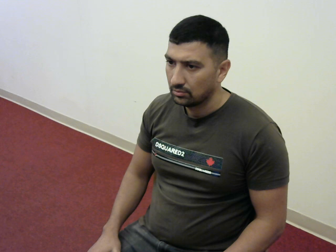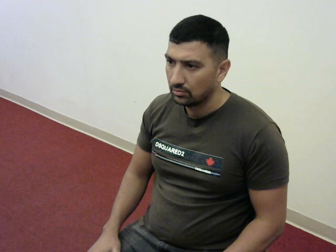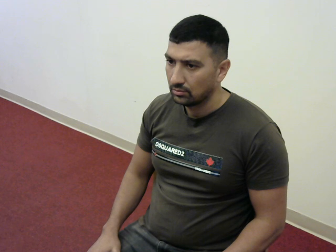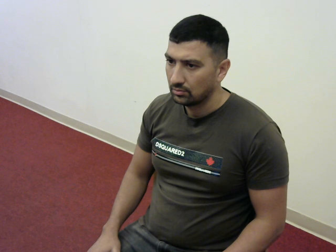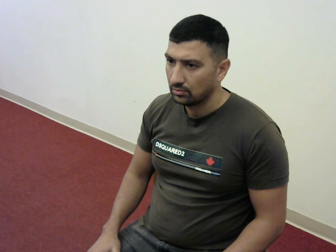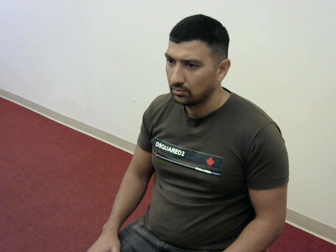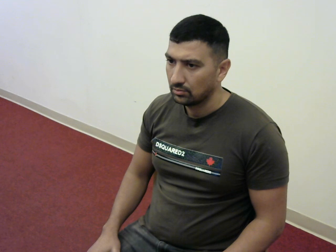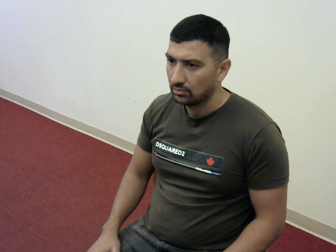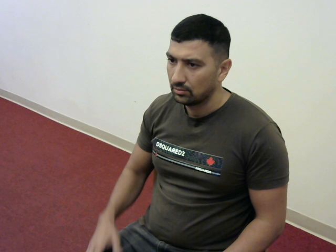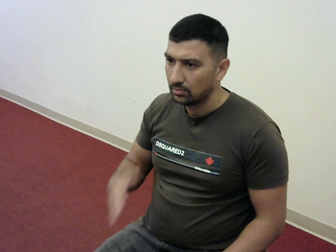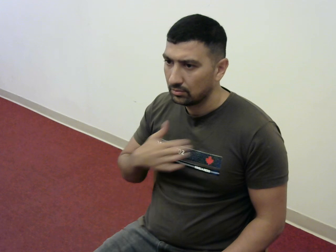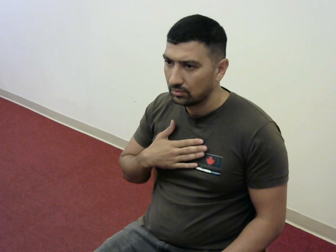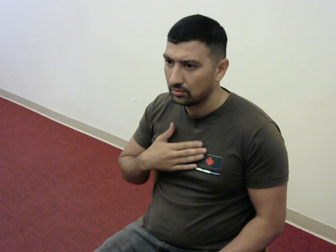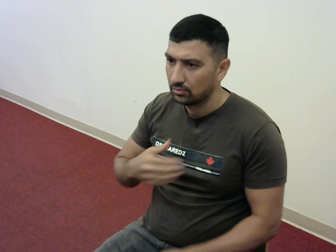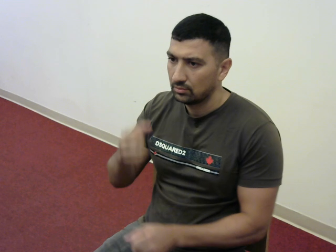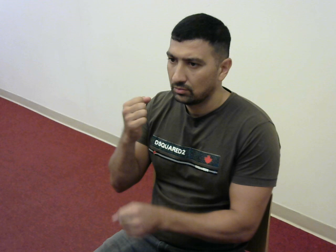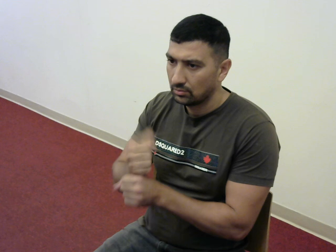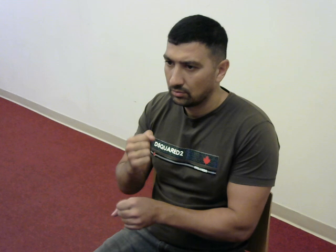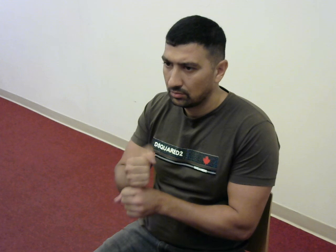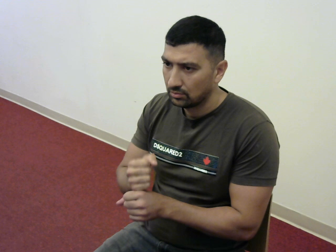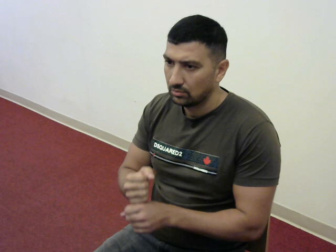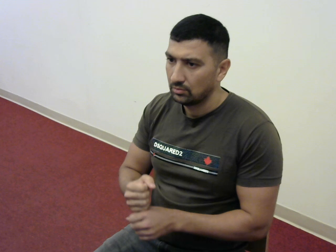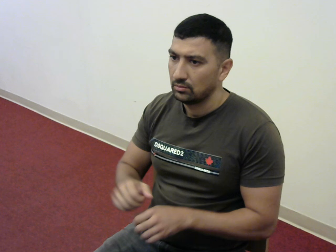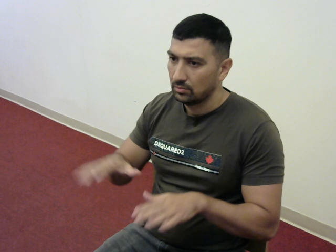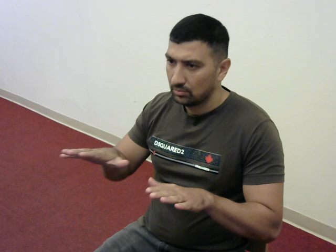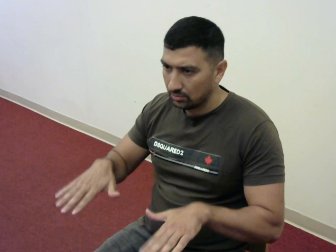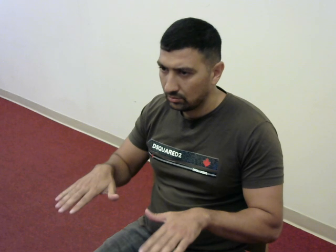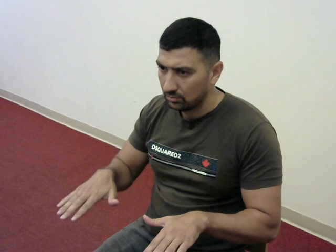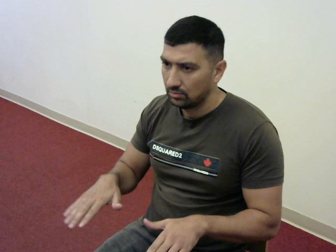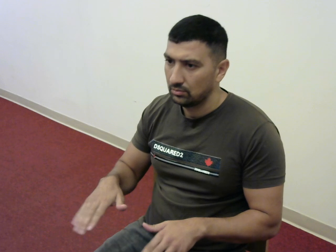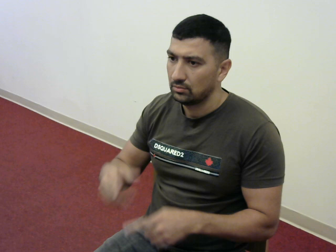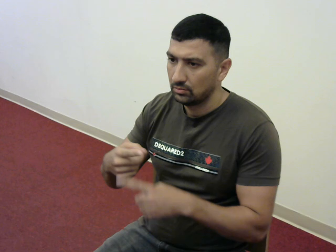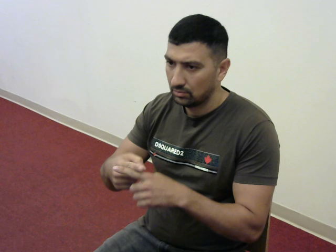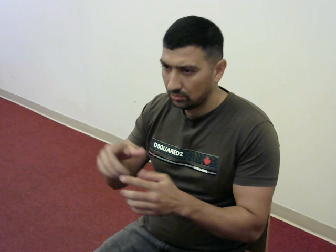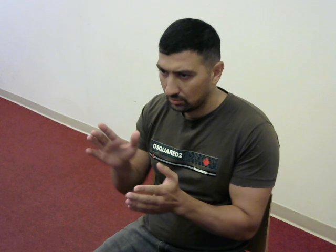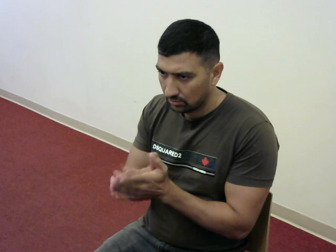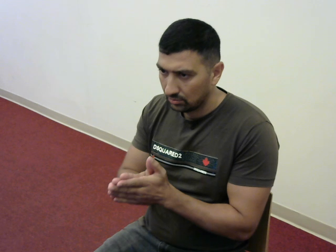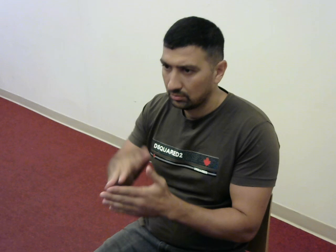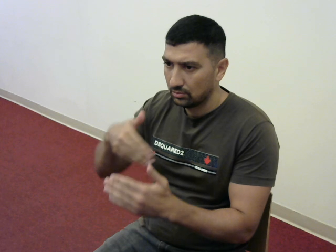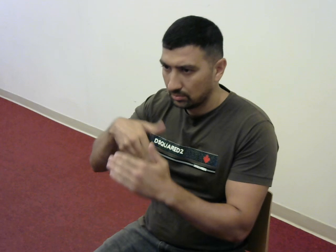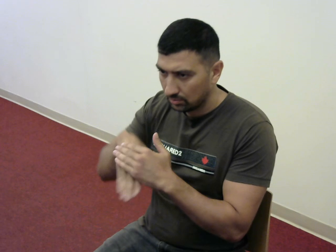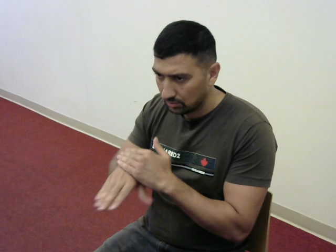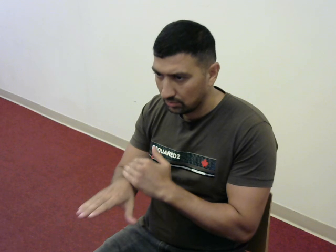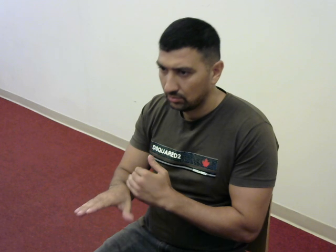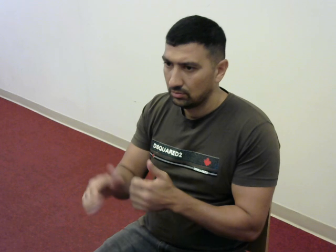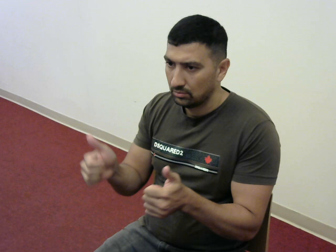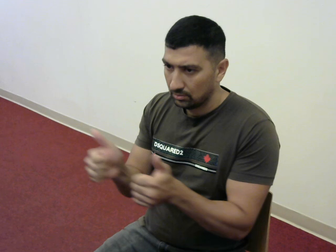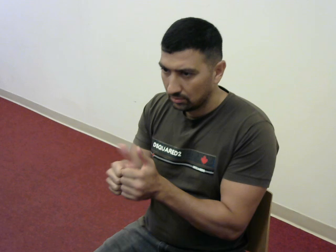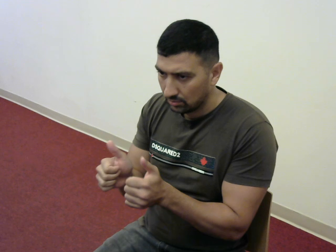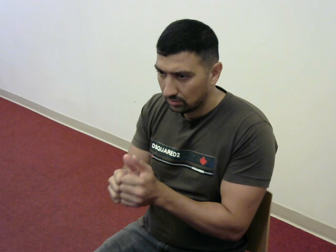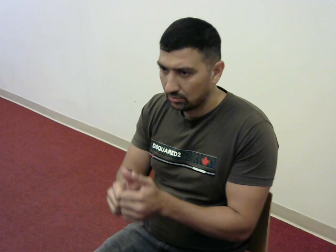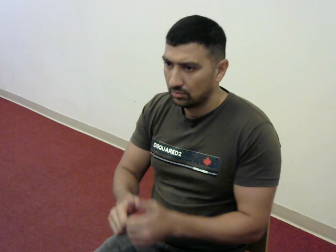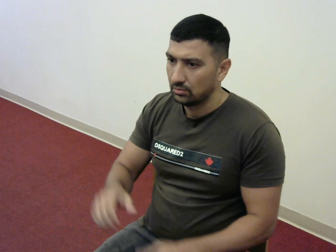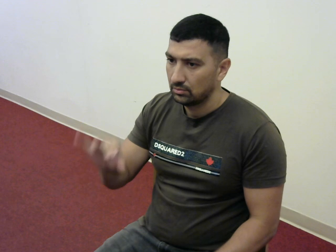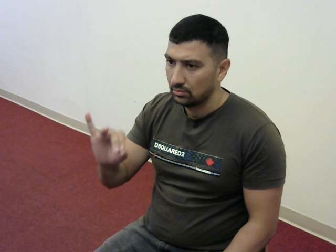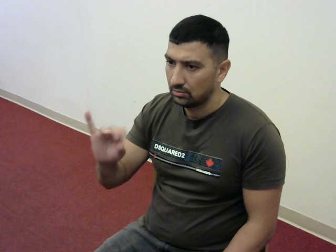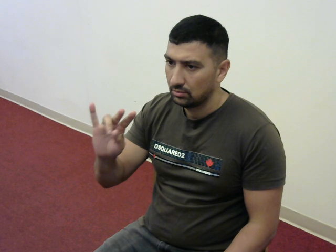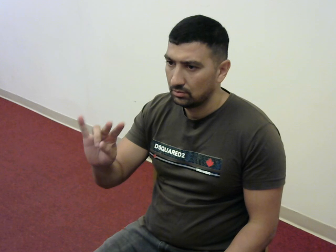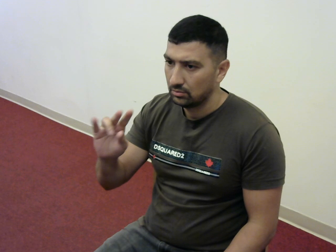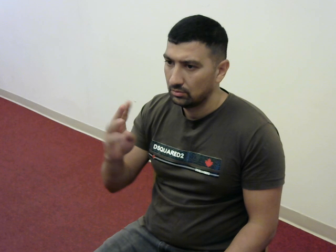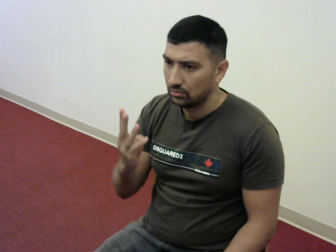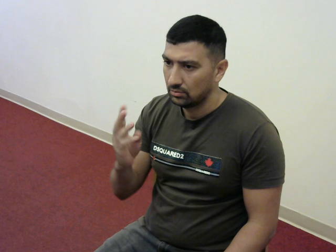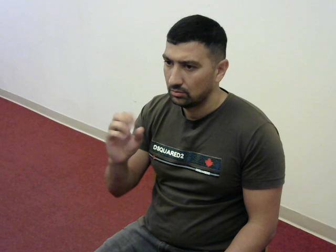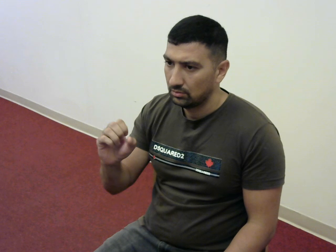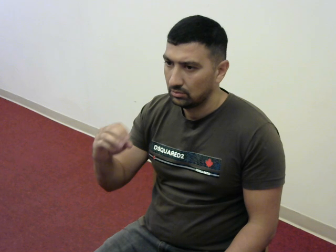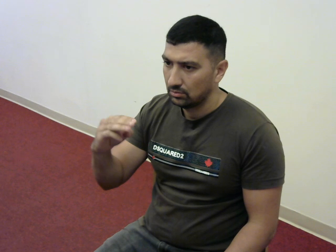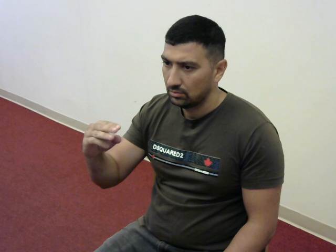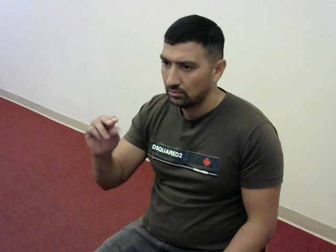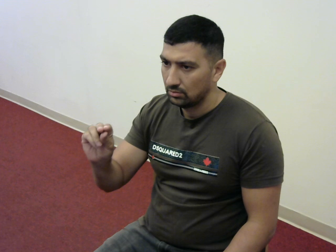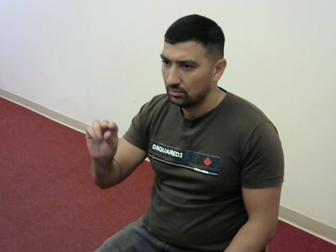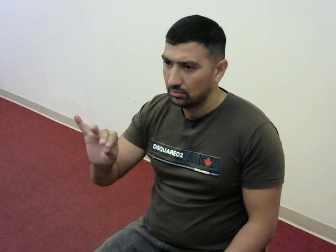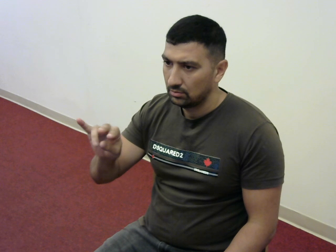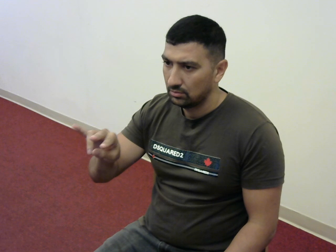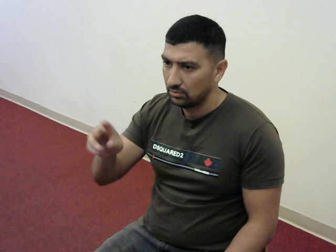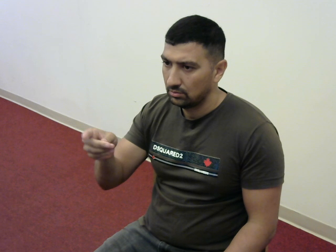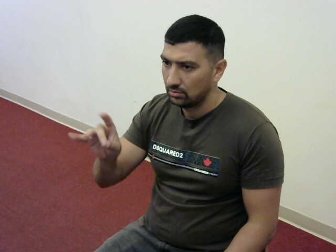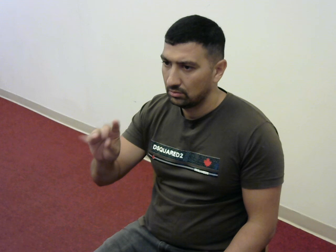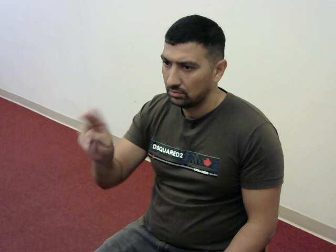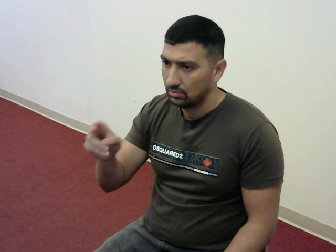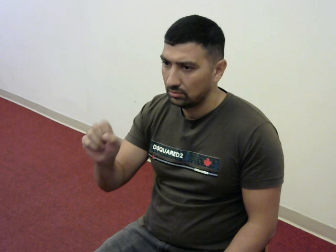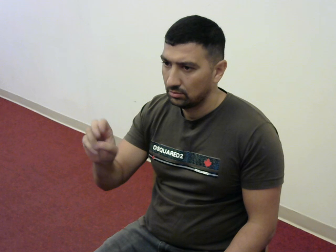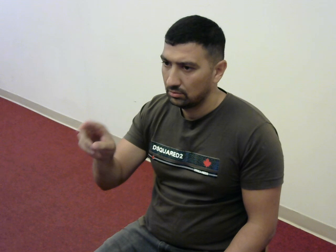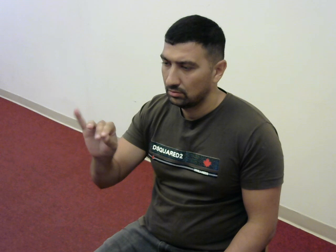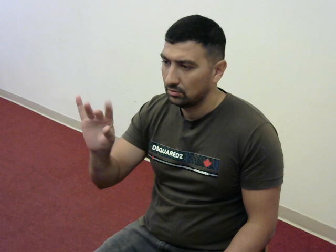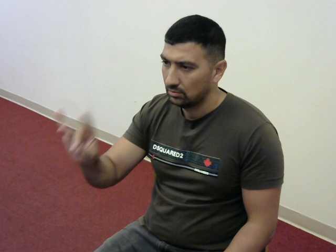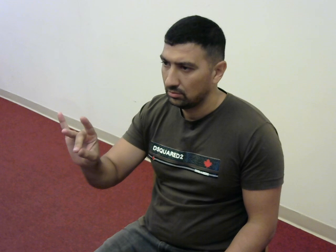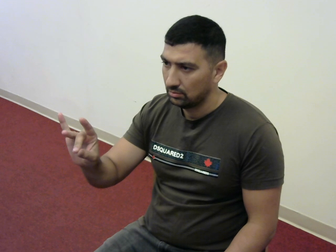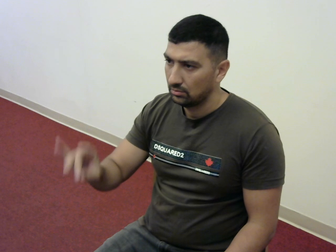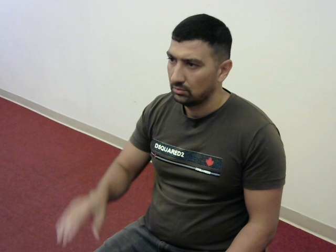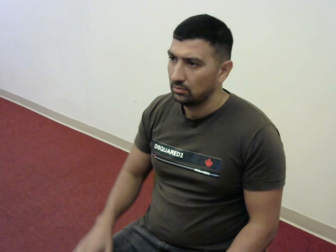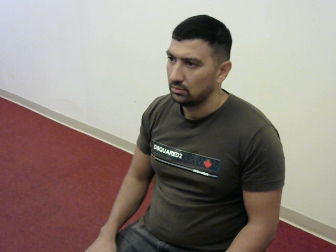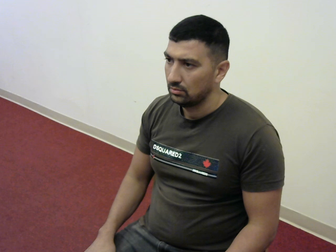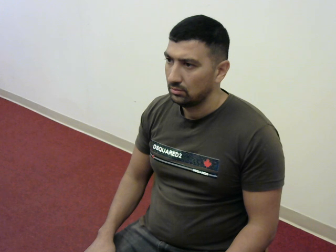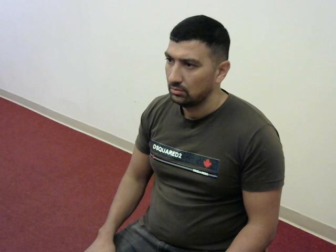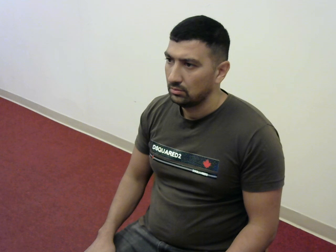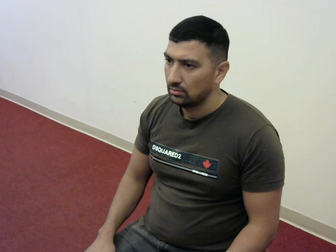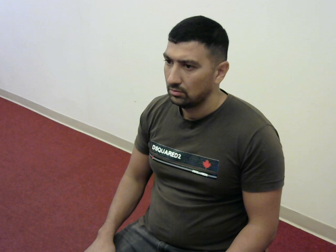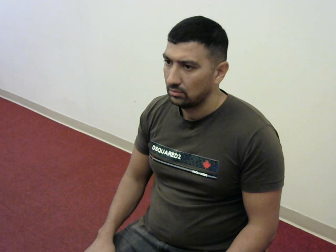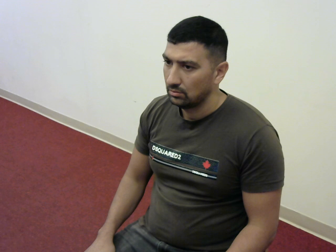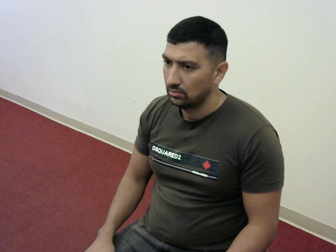Mənim iş yerim İnşaatçılar metrosunun yanındadadır